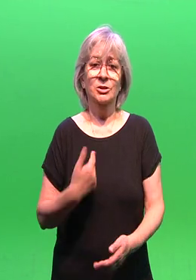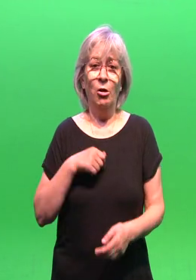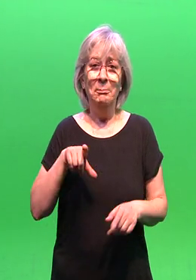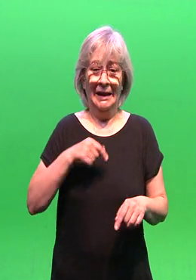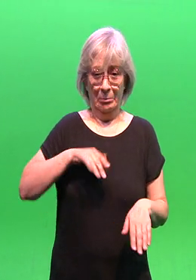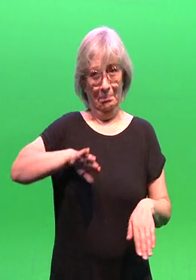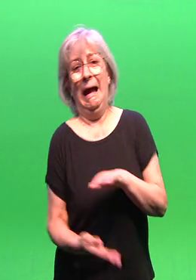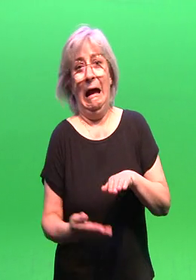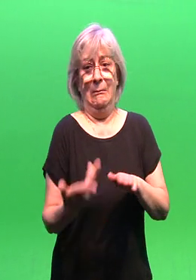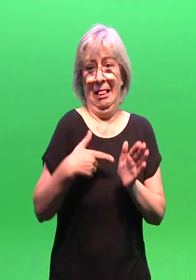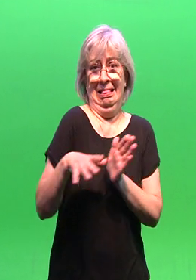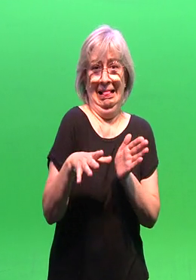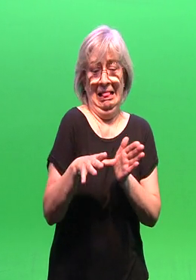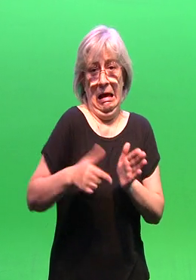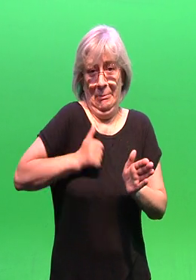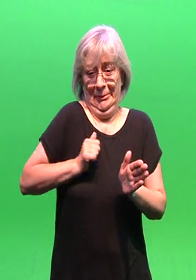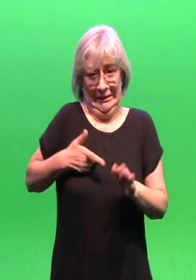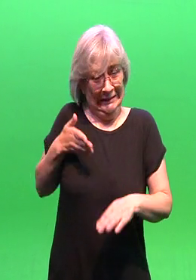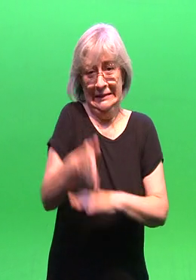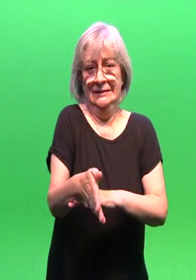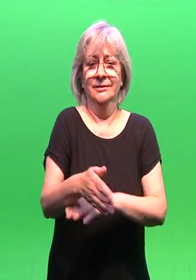M'he torçat el peu dret, estava aquí a prop i he aprofitat per venir.